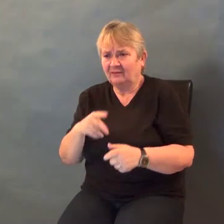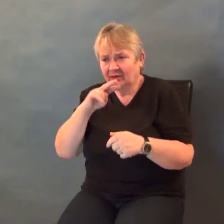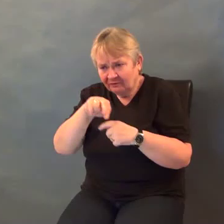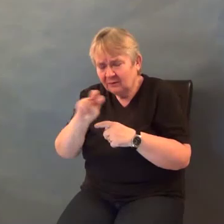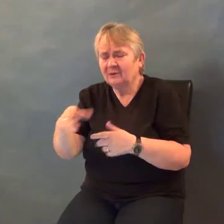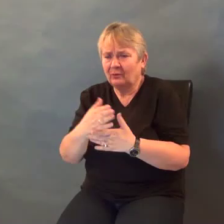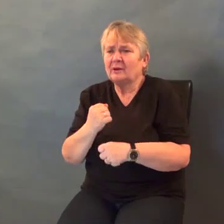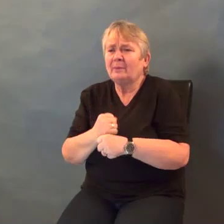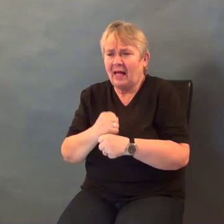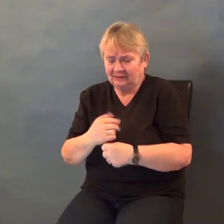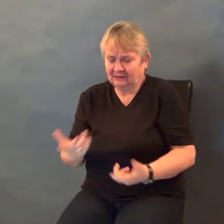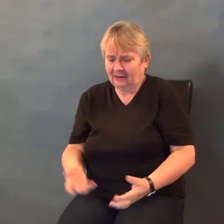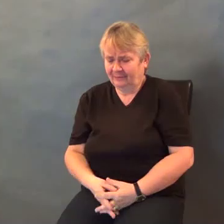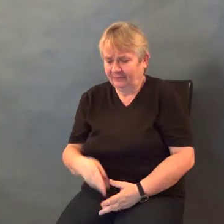Jak jest mokra powierzchnia to tylko w pracy.